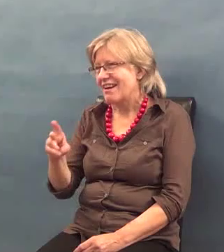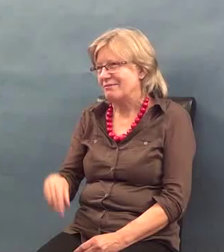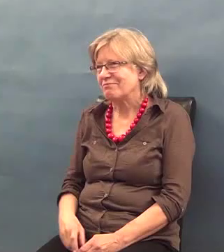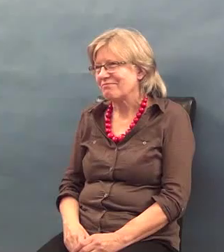Tak.